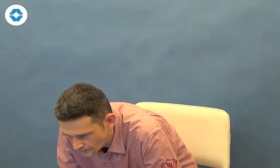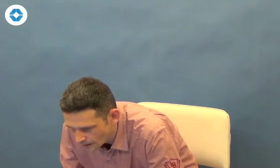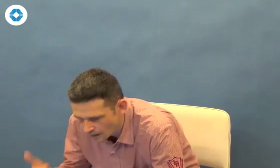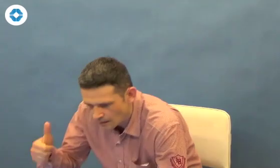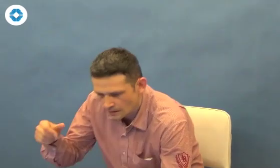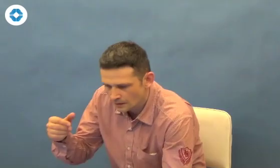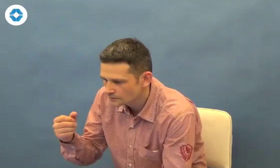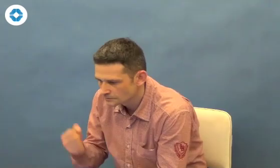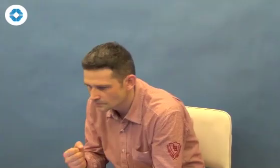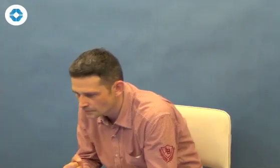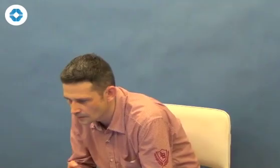Jedna sprawa.